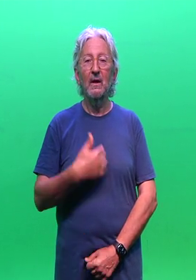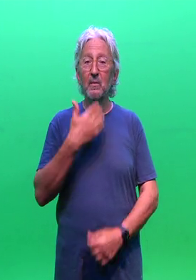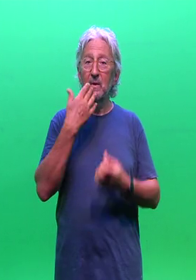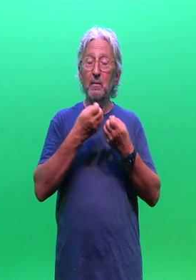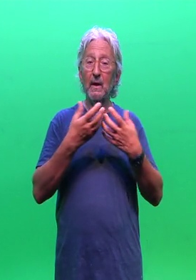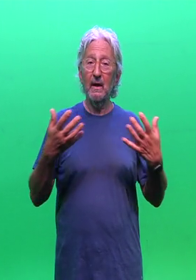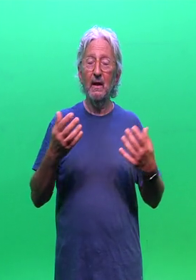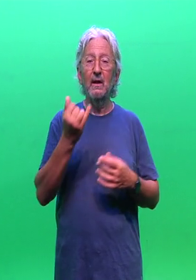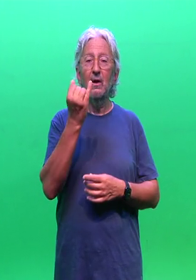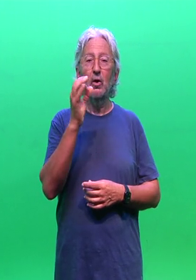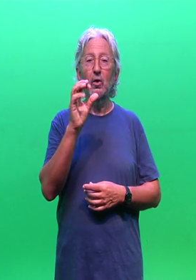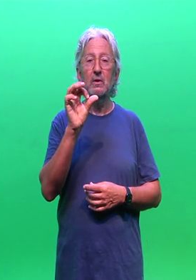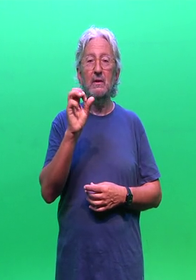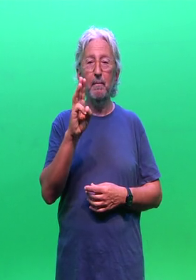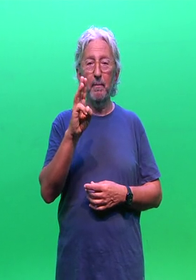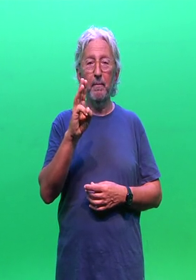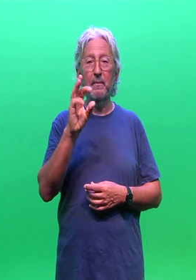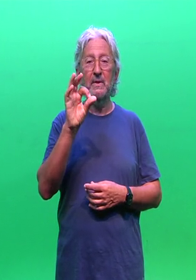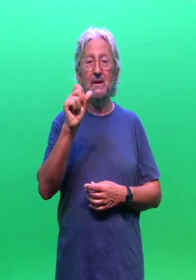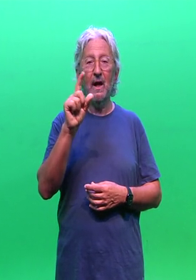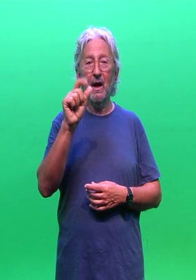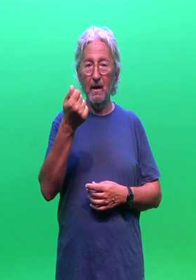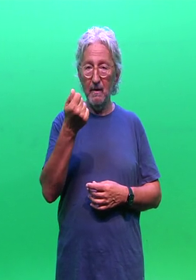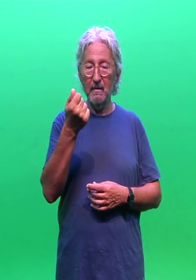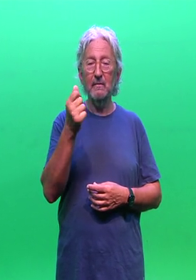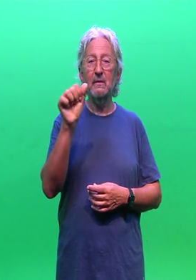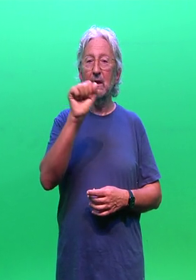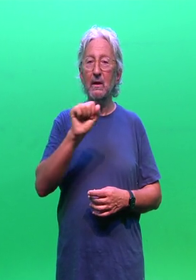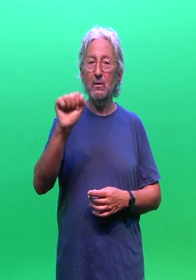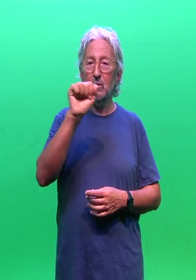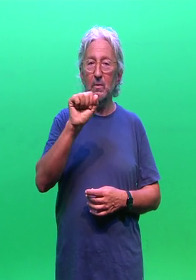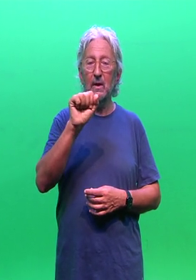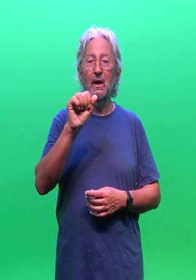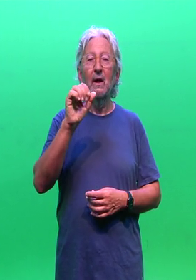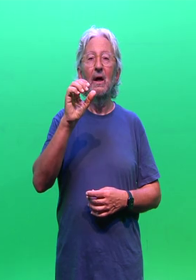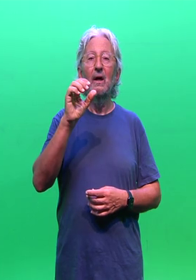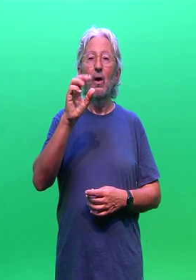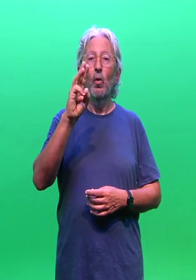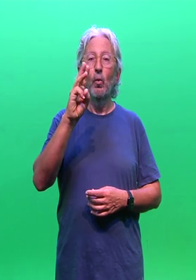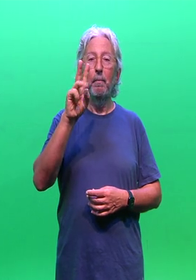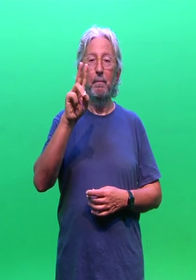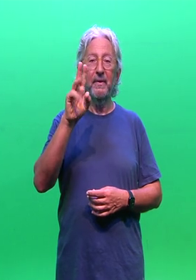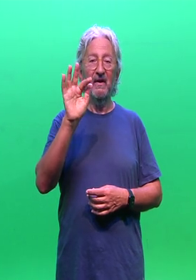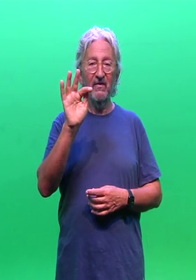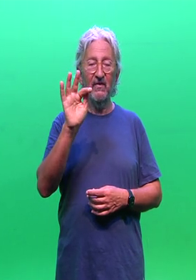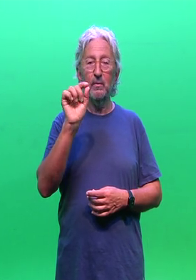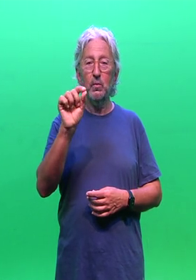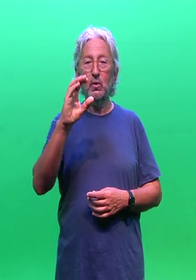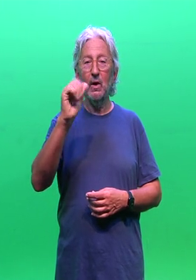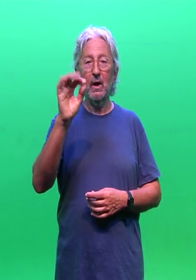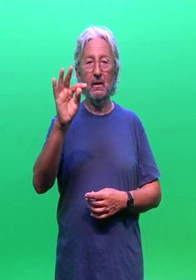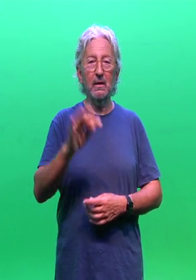El meu correu electrònic és josep sala arrova upf punt edu.